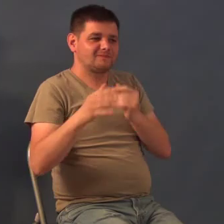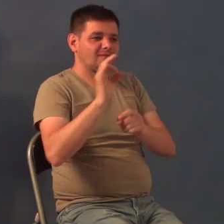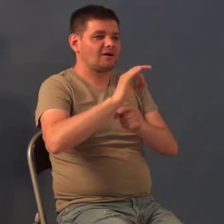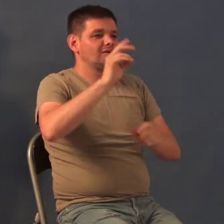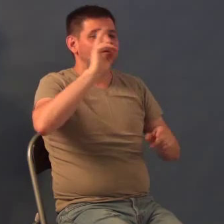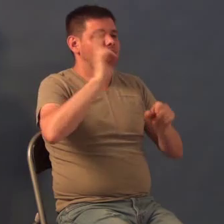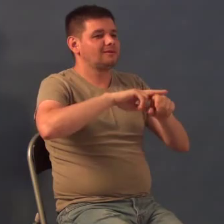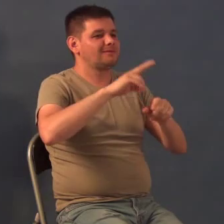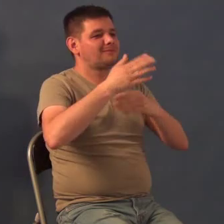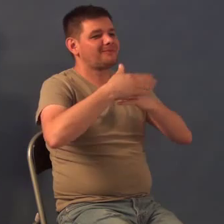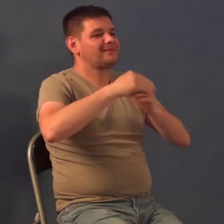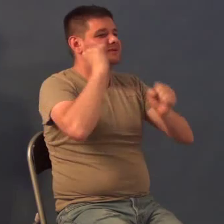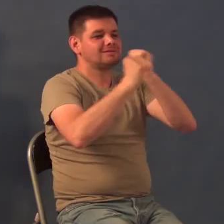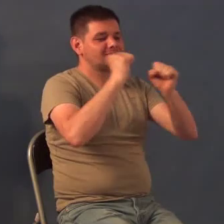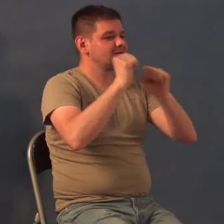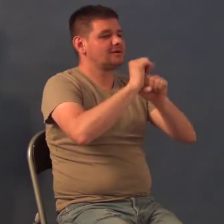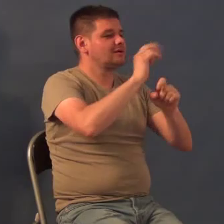Policja wali w drzwi